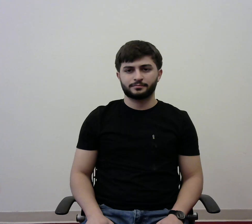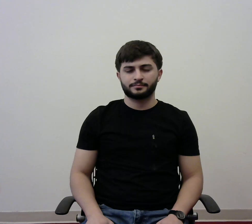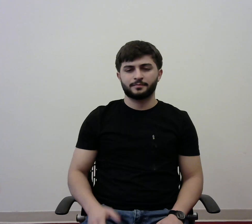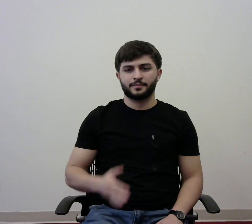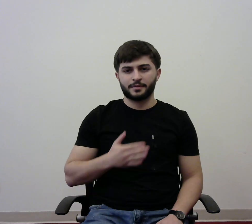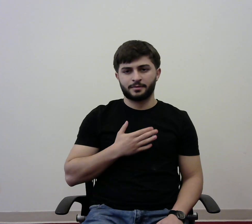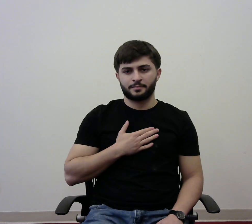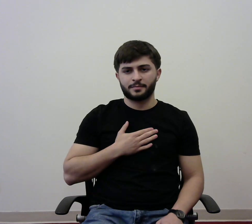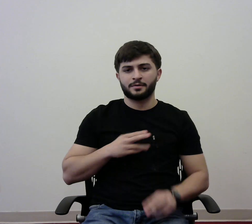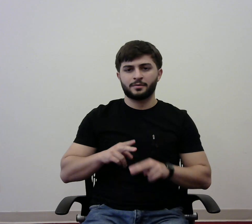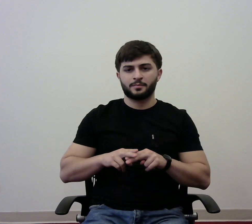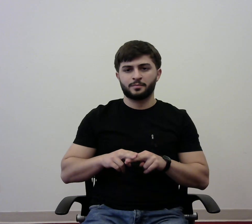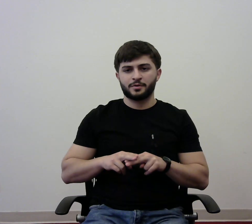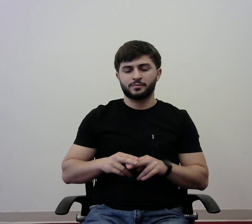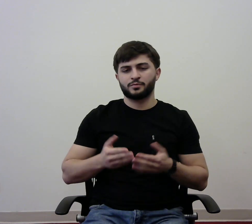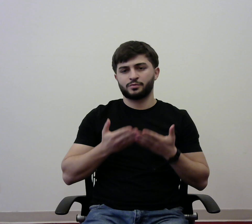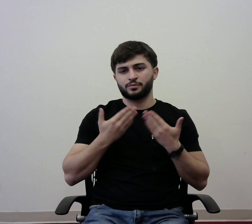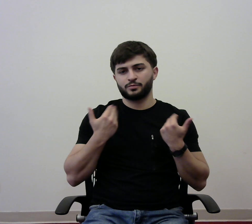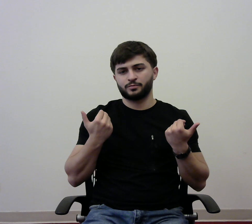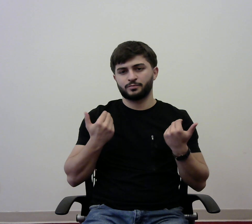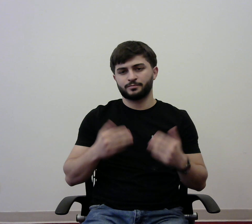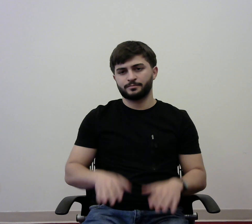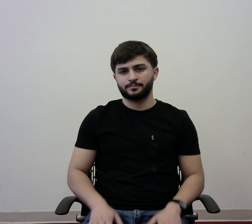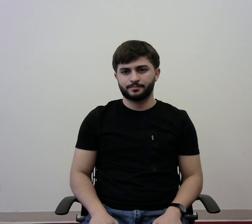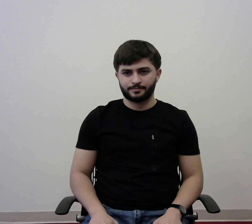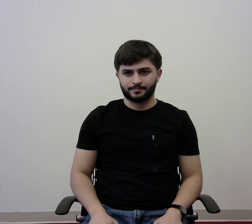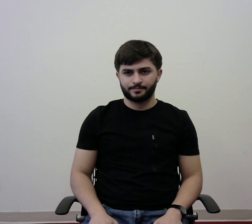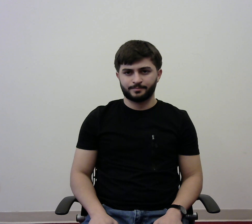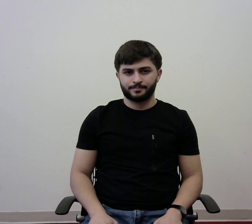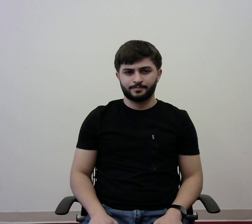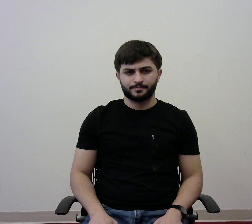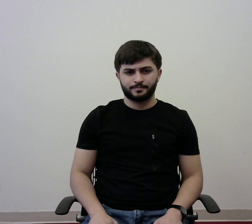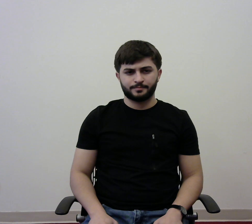Mənim şəxsiyyət vəsiqəm yoxdur